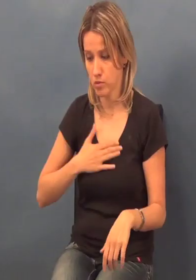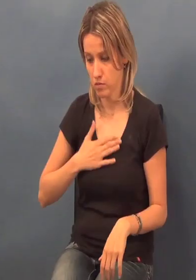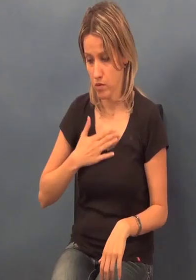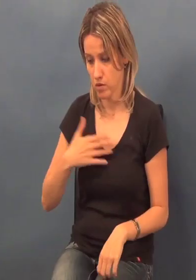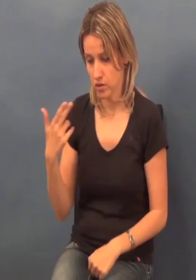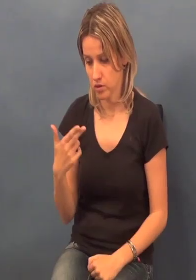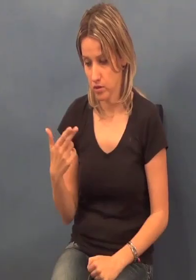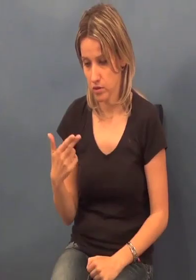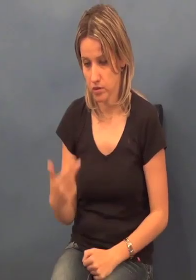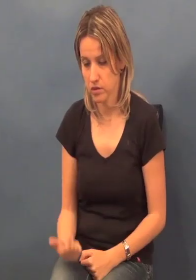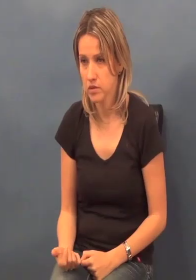Sobota, niedziela.